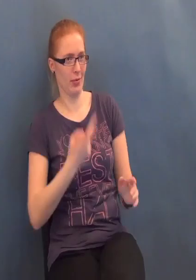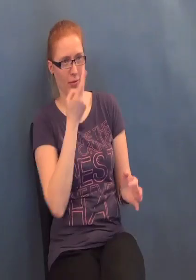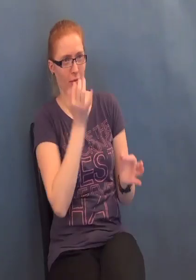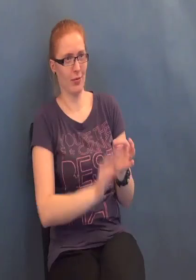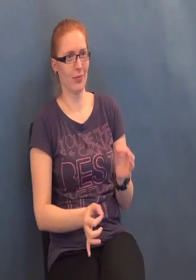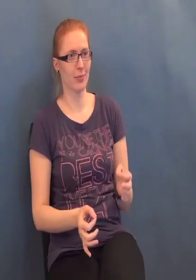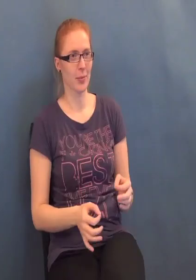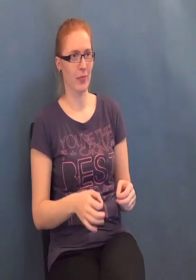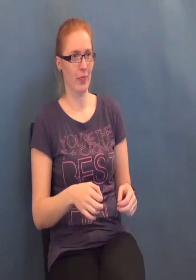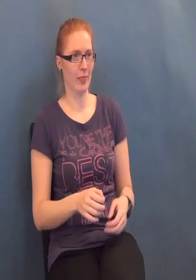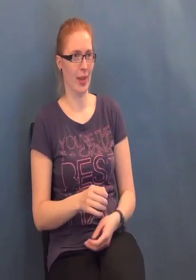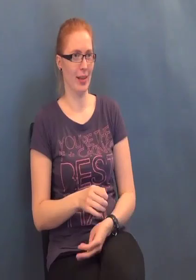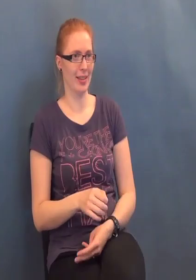Nie tak, widać, że niedokładnie.